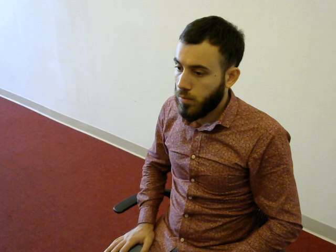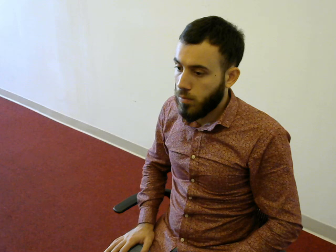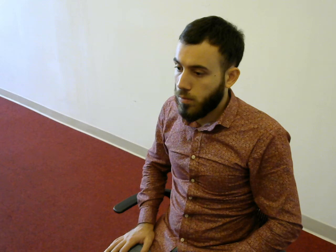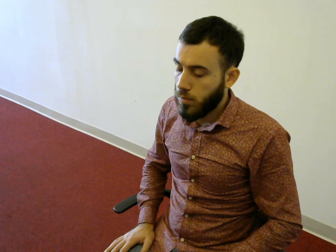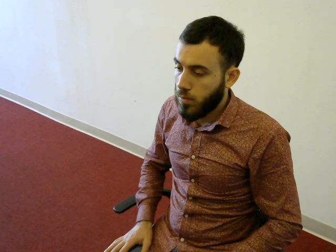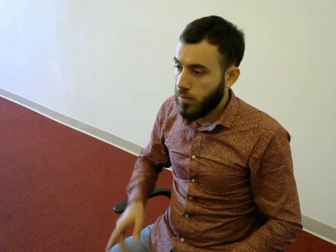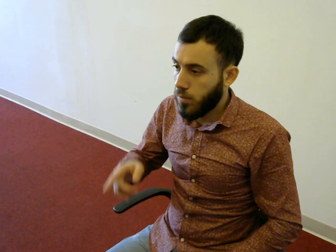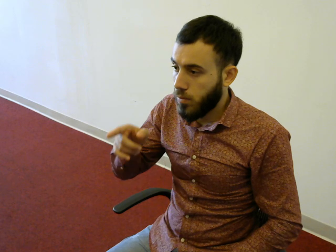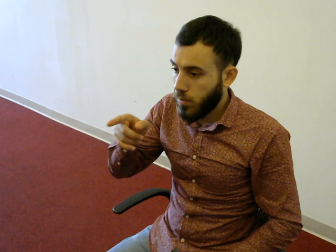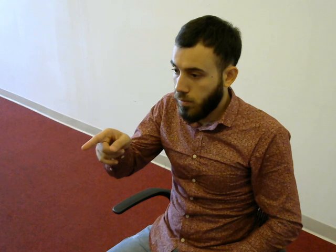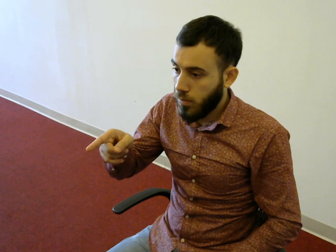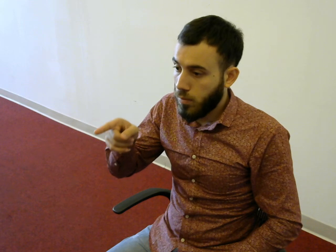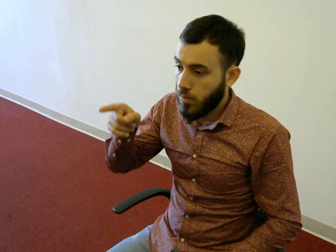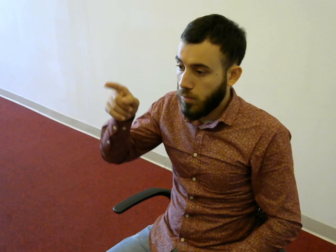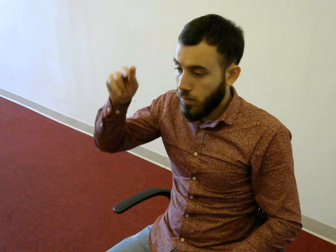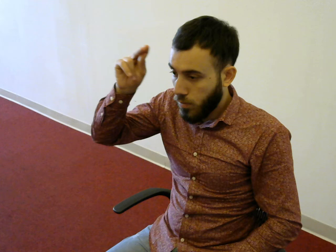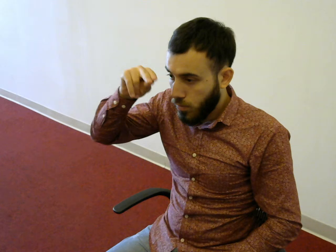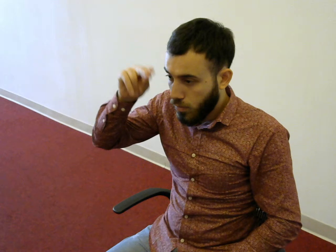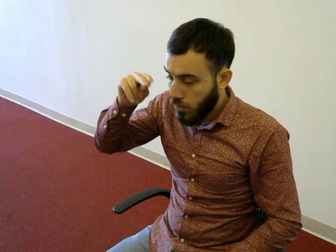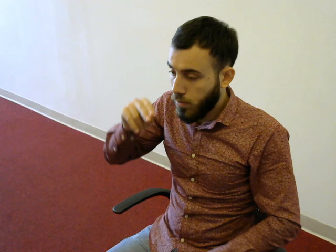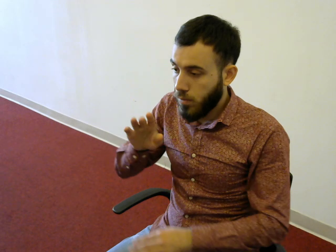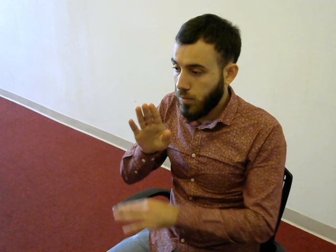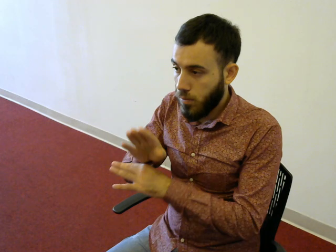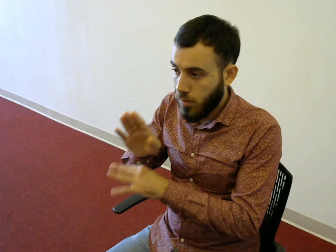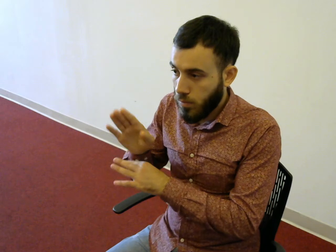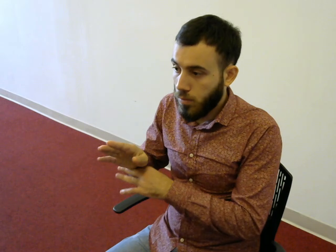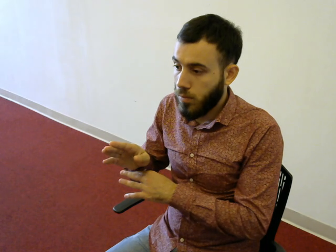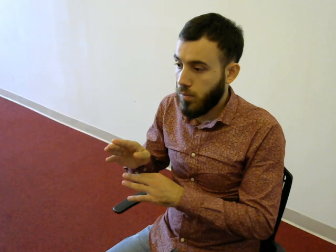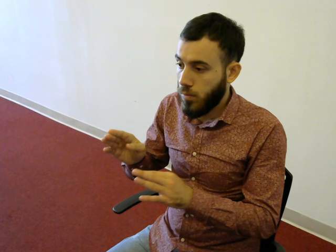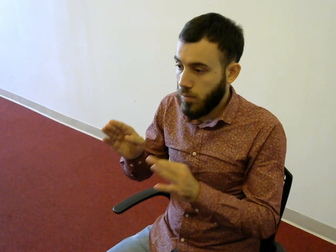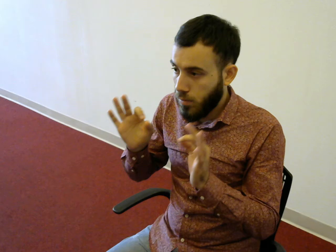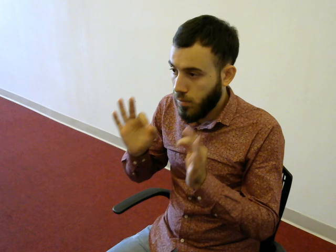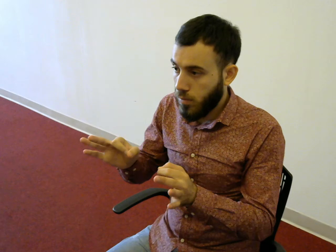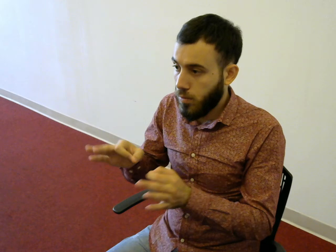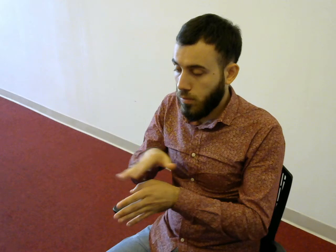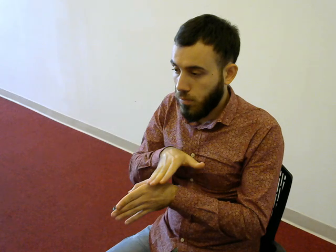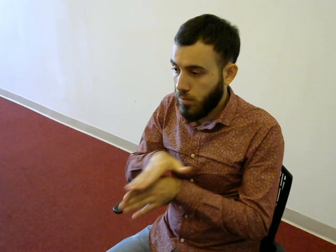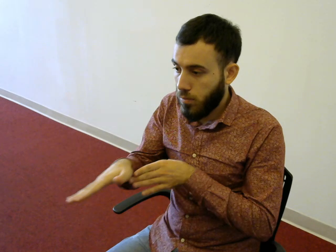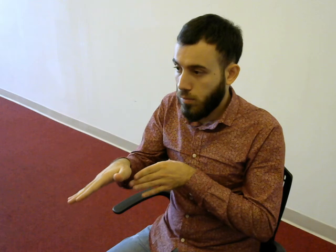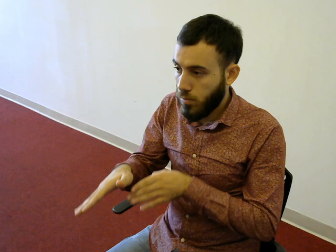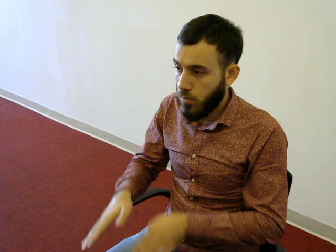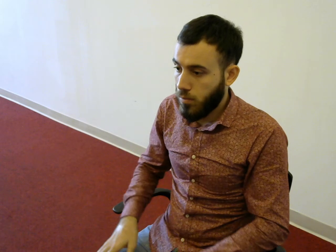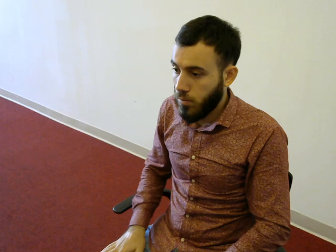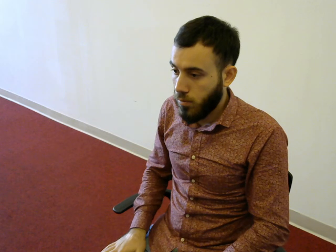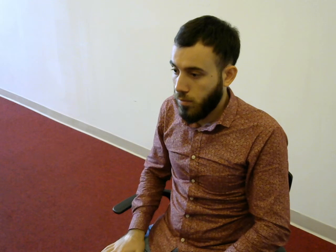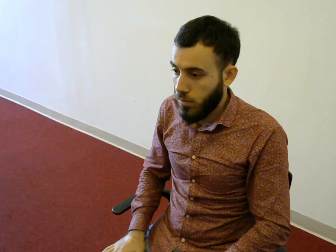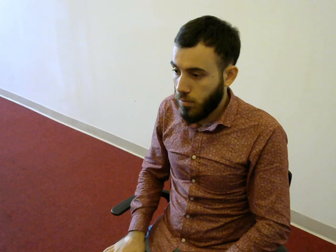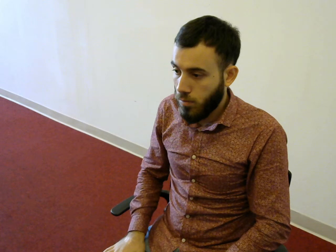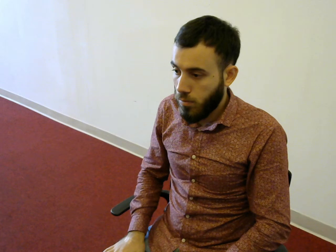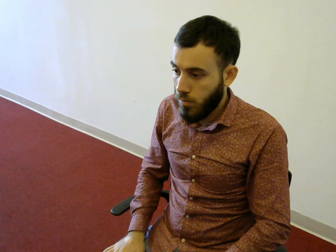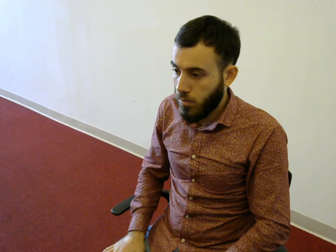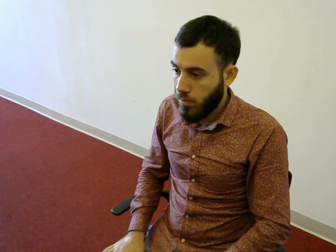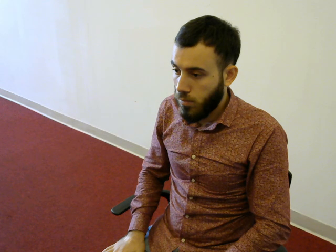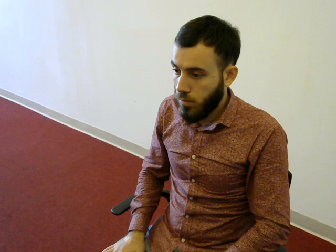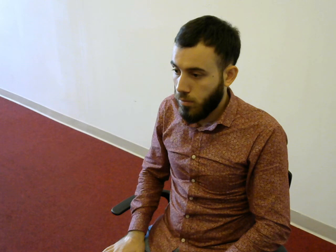Sənin şagirdin tapşırıqları düzgün yerinə yetirib